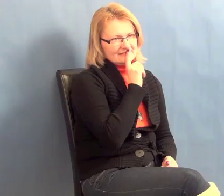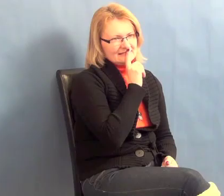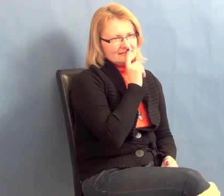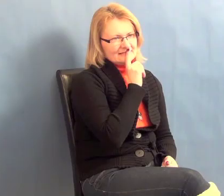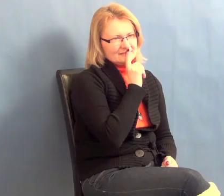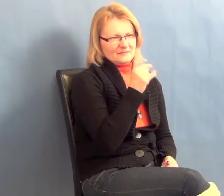Żółte?